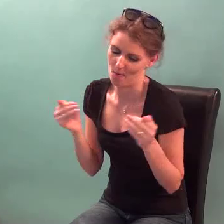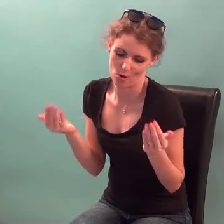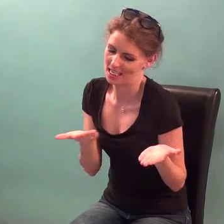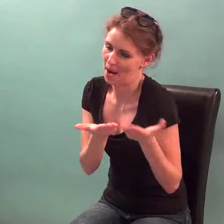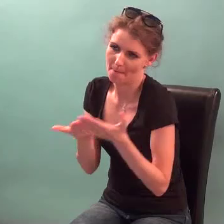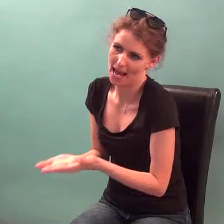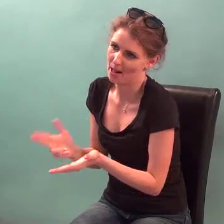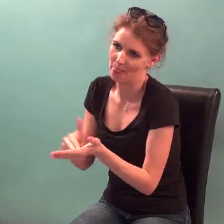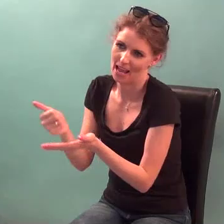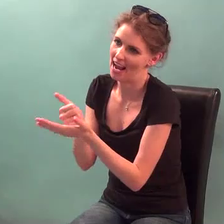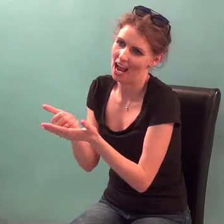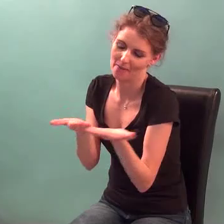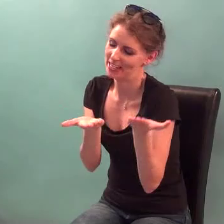Mogę zaprosić cię na kawę.